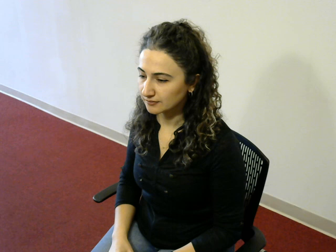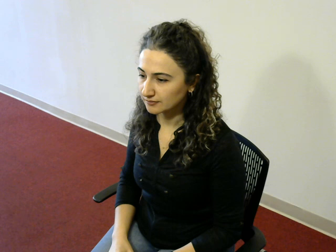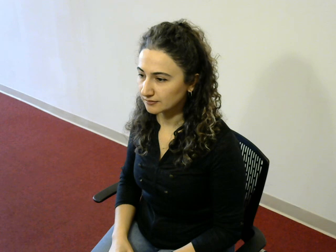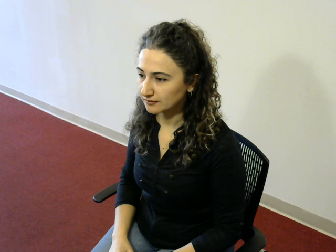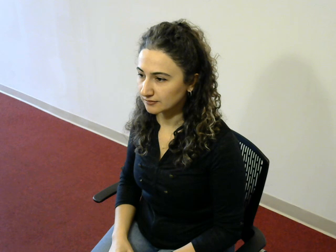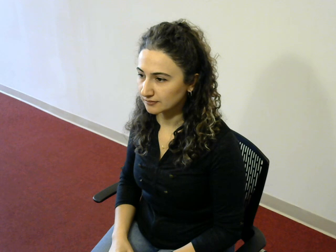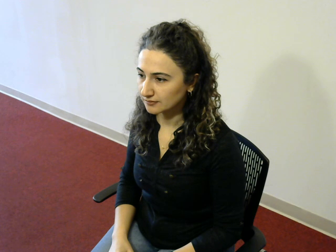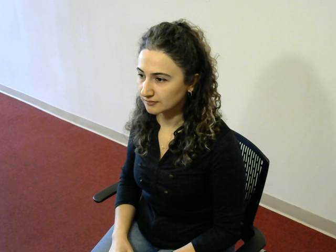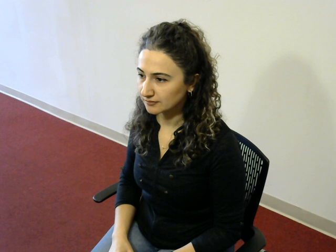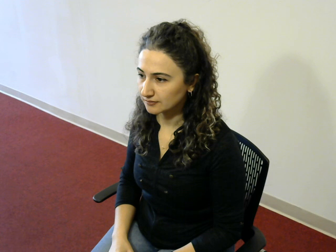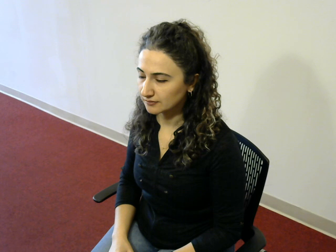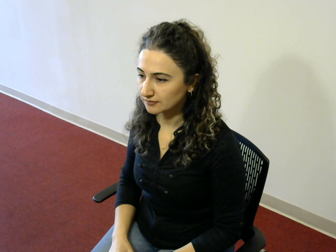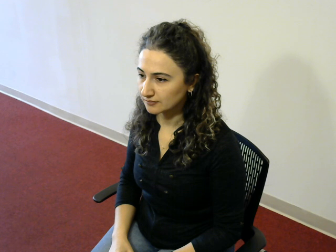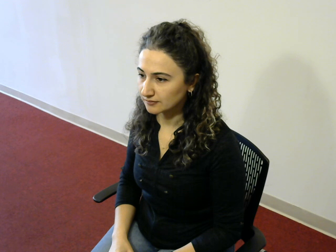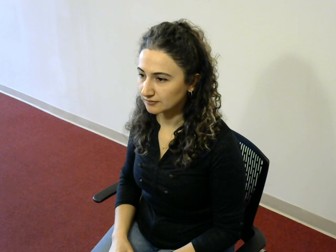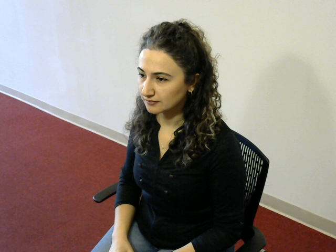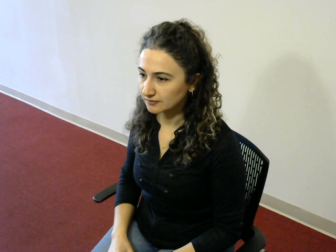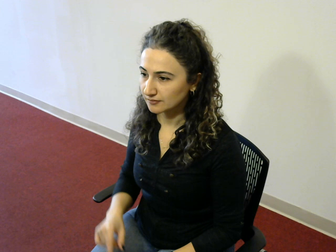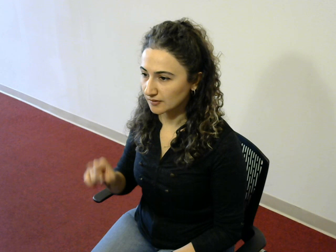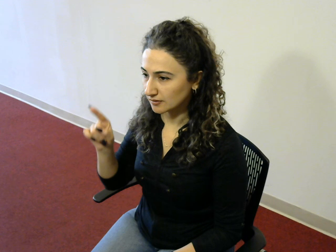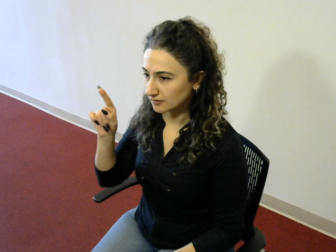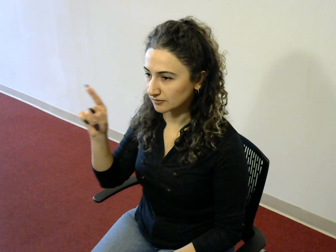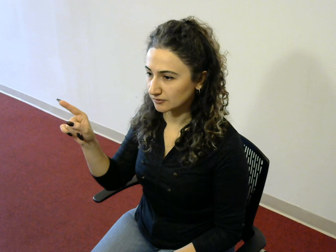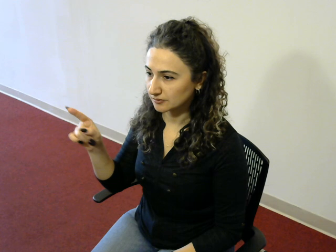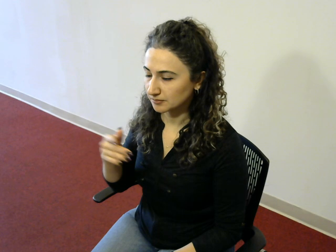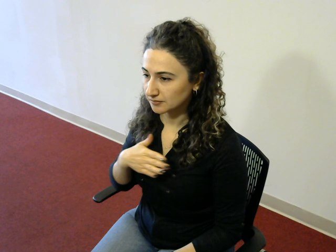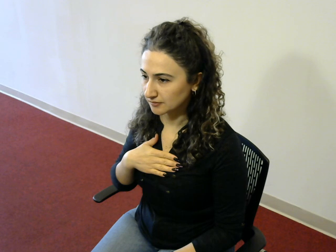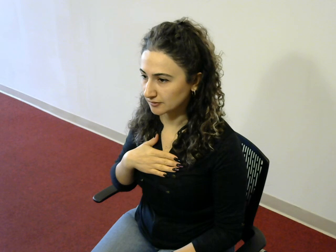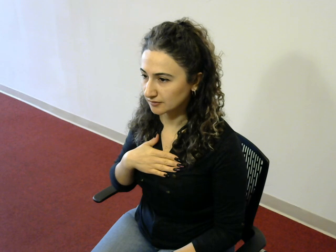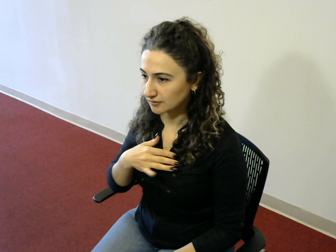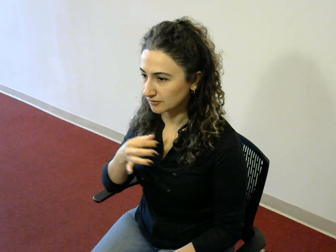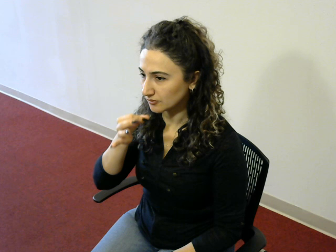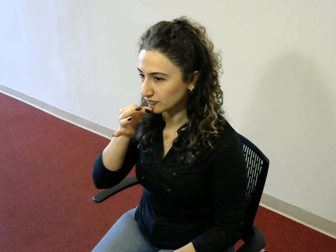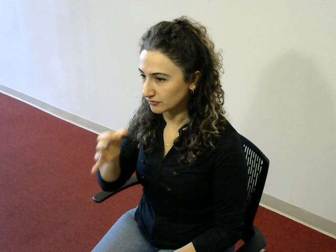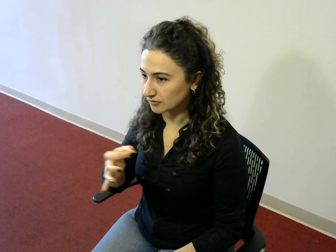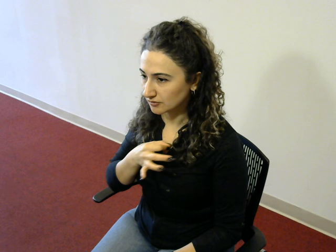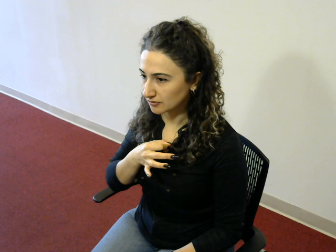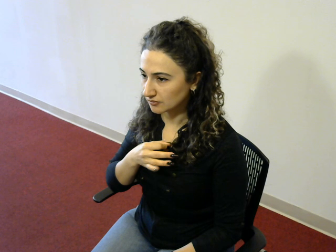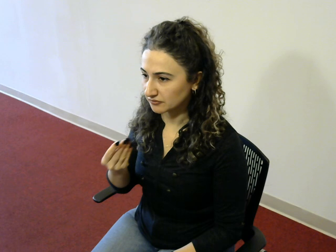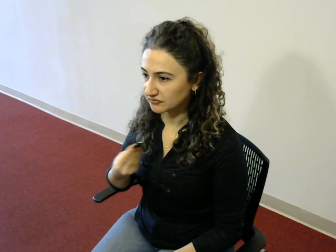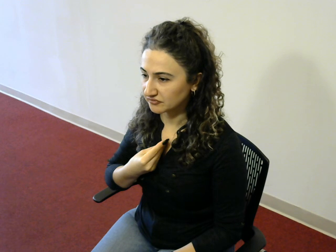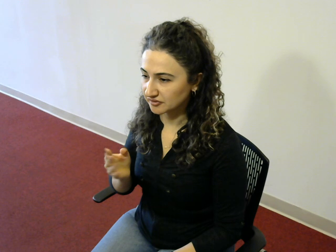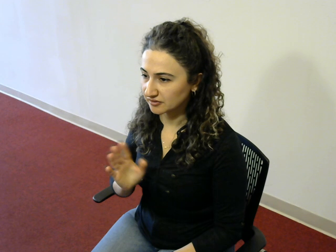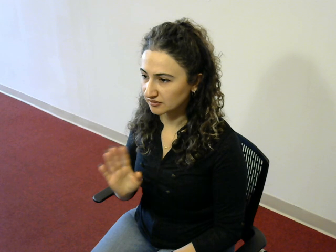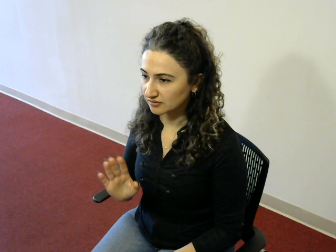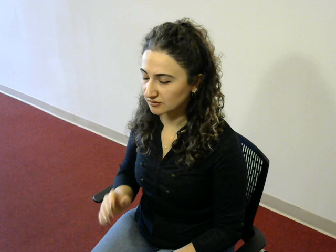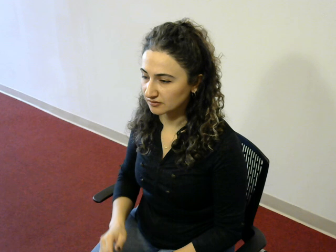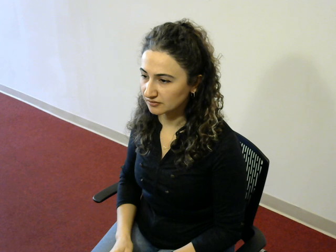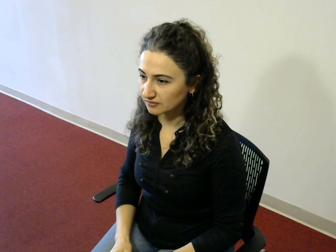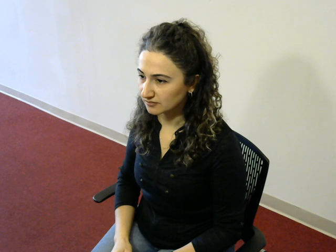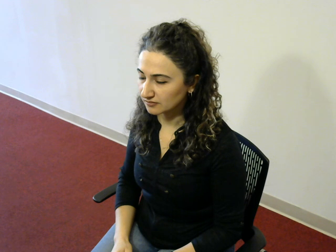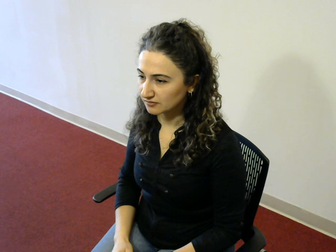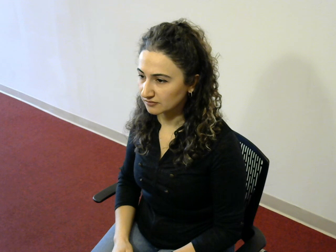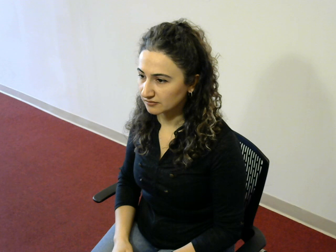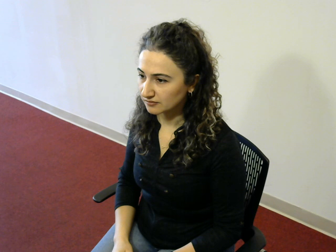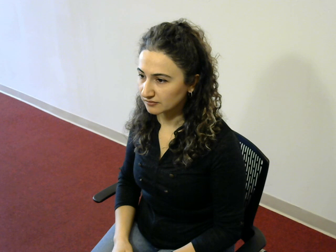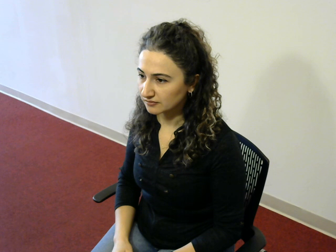O mənə cavab verməyib